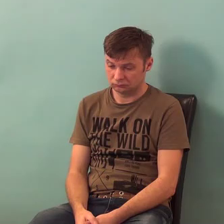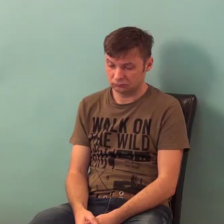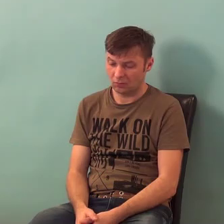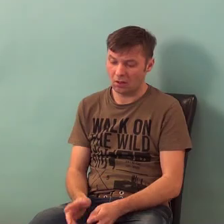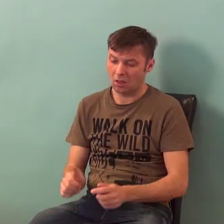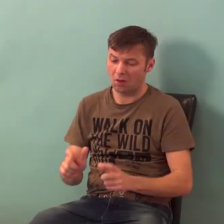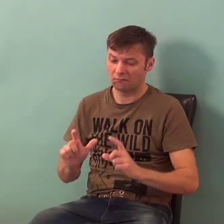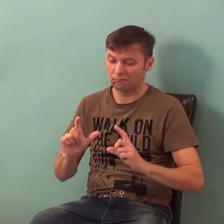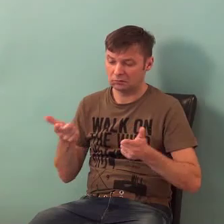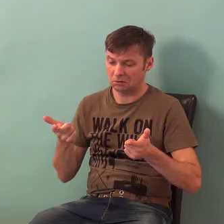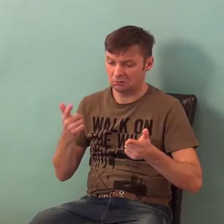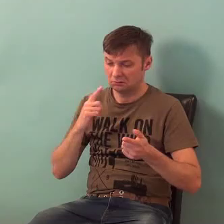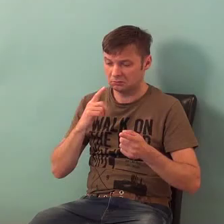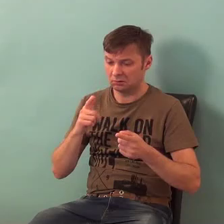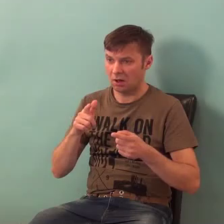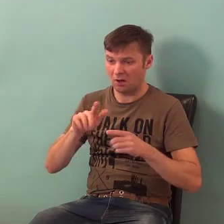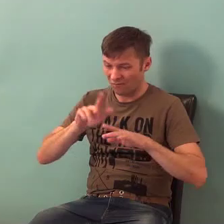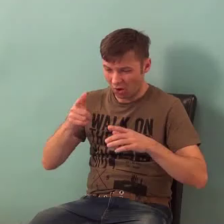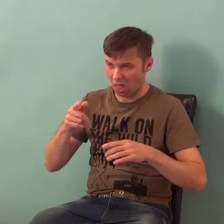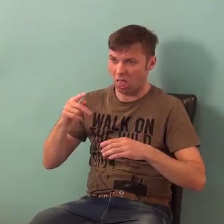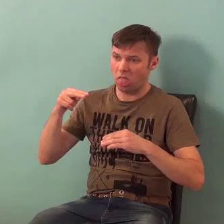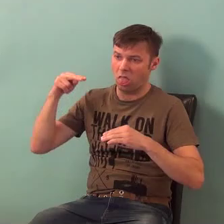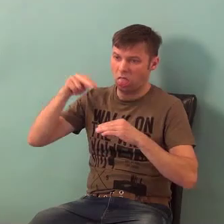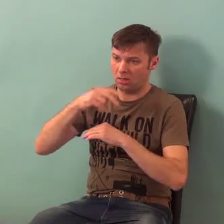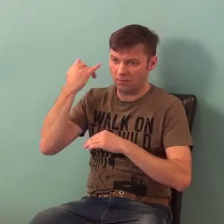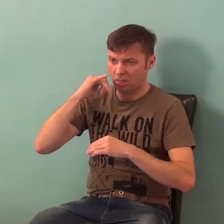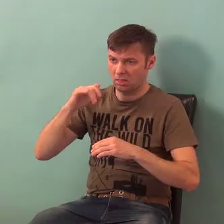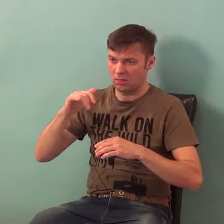Wypadek jest, niechcący ktoś wpadł do wąwozu.